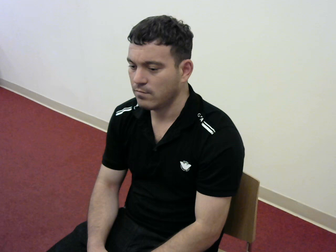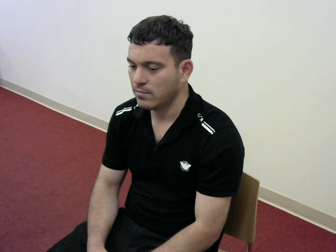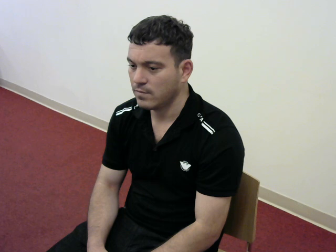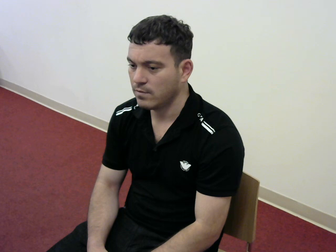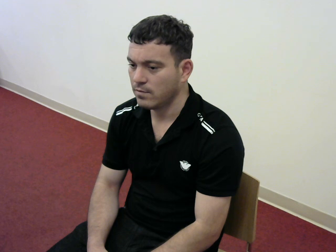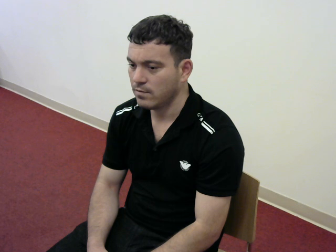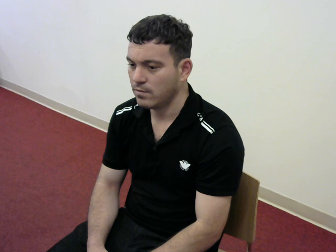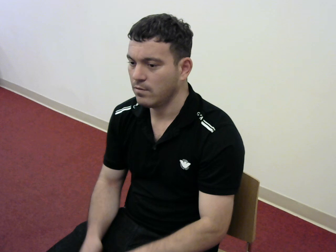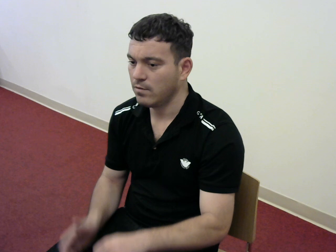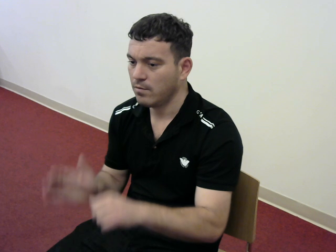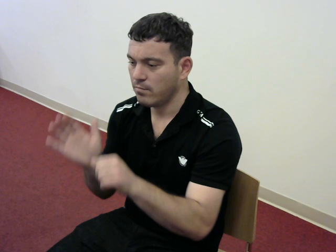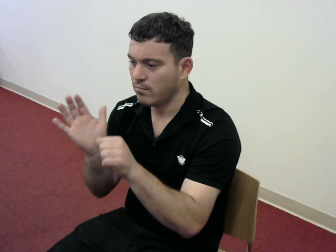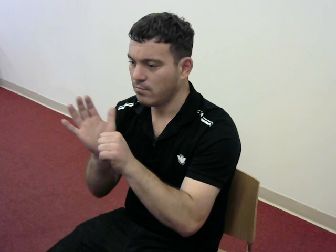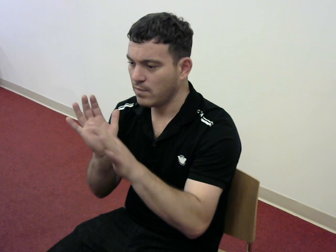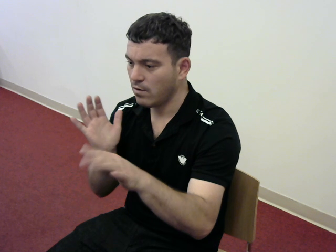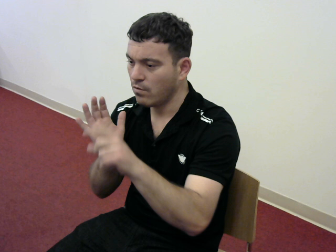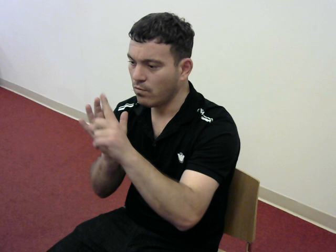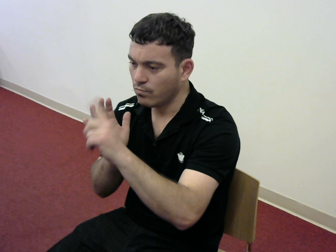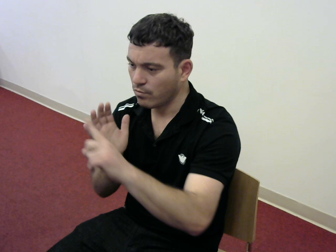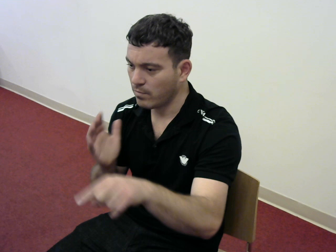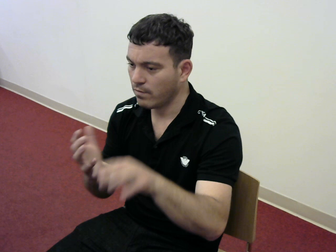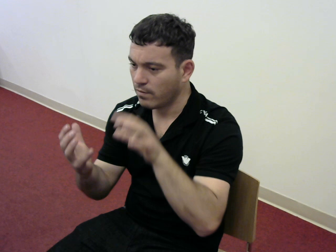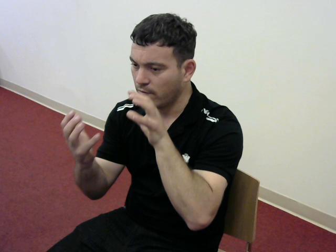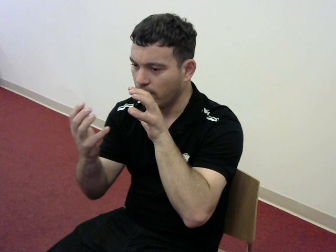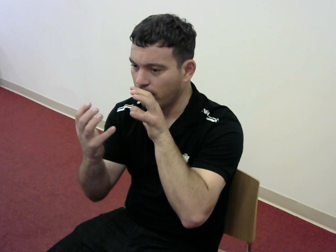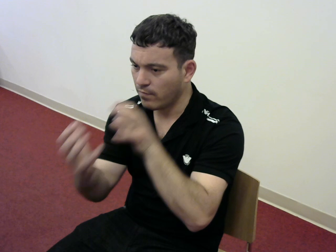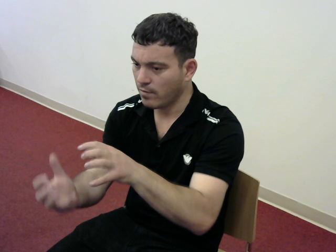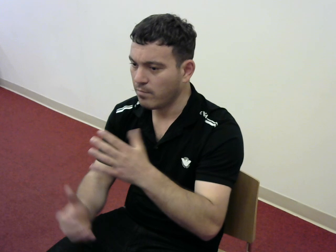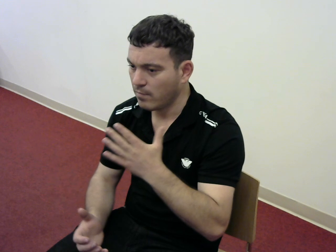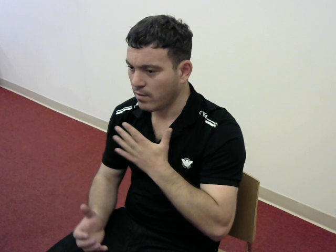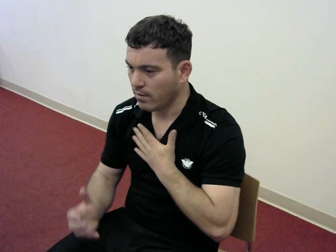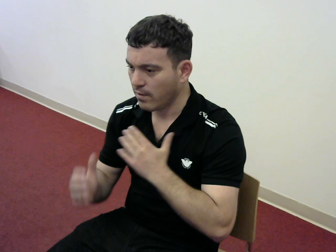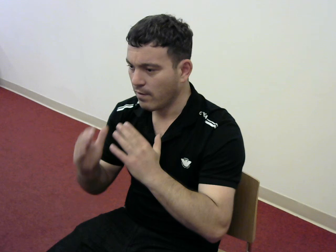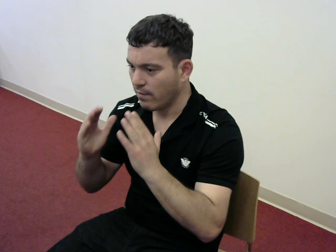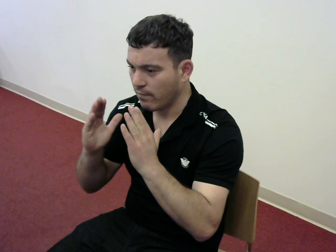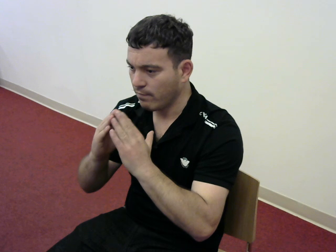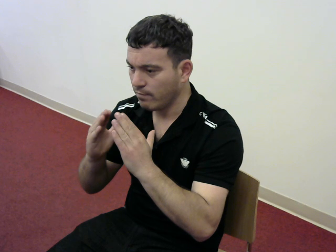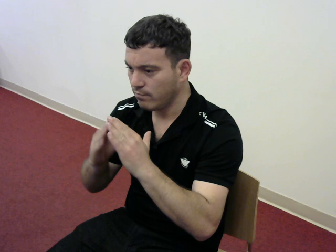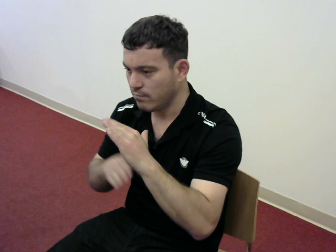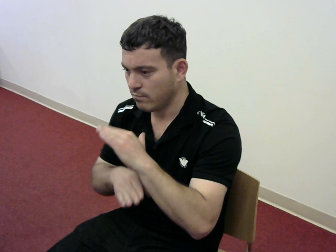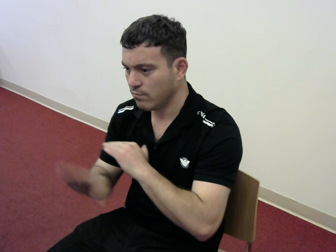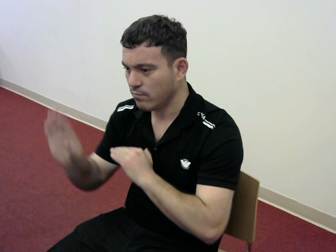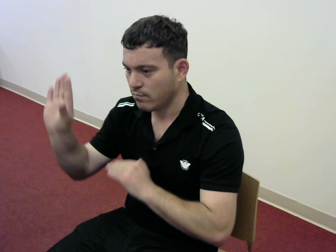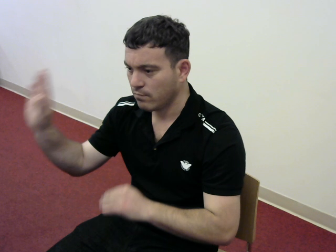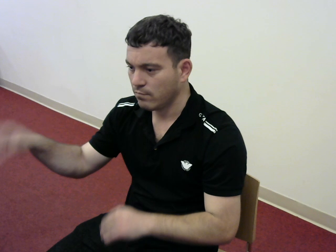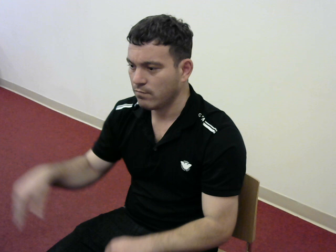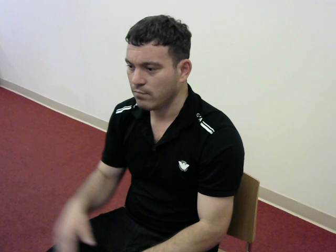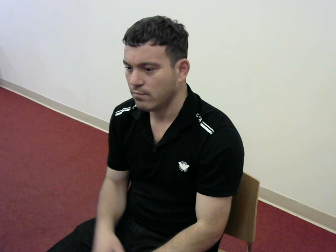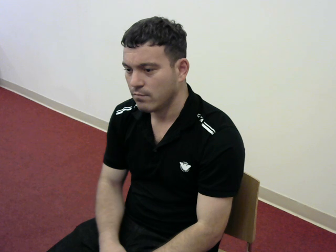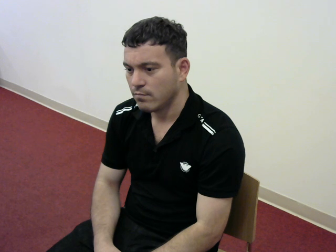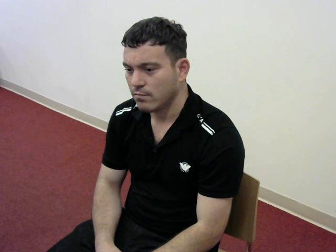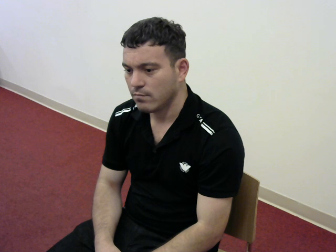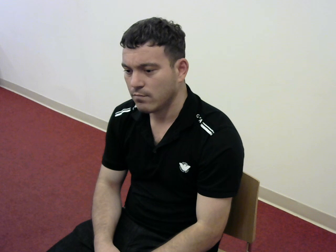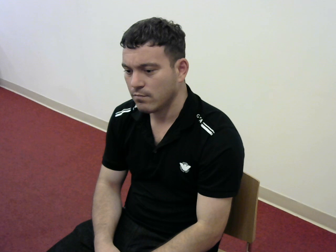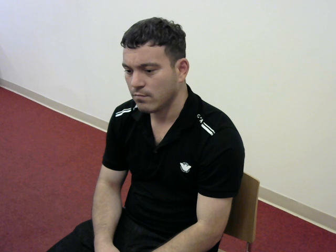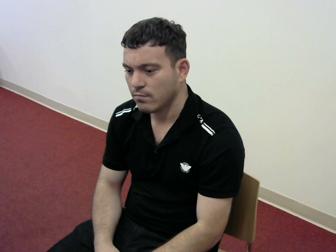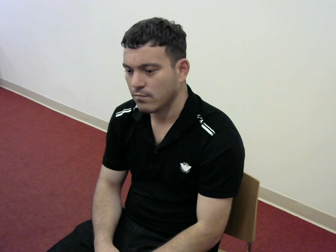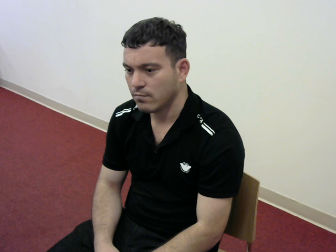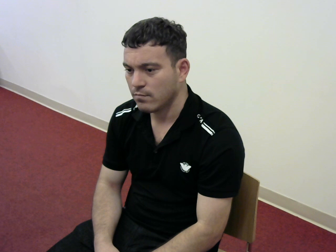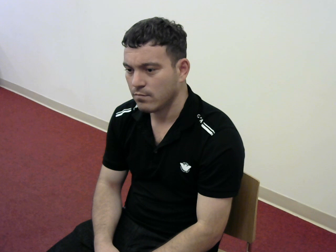65 saylı avtobus mənim evimə gedir